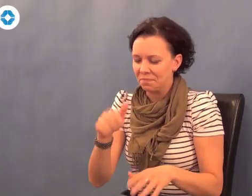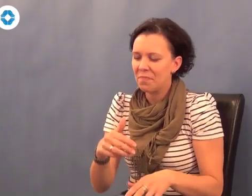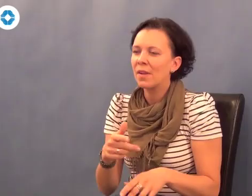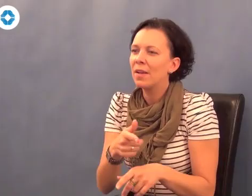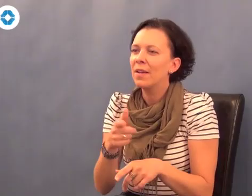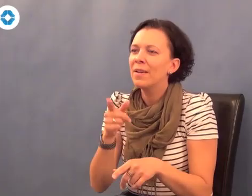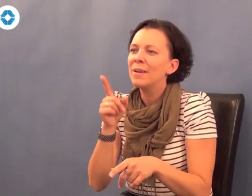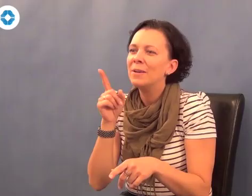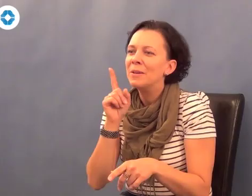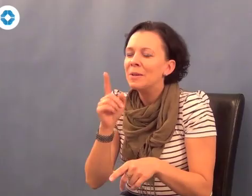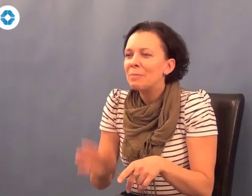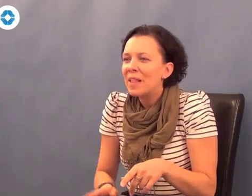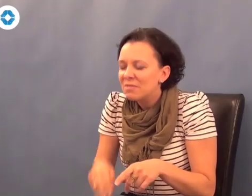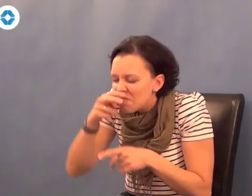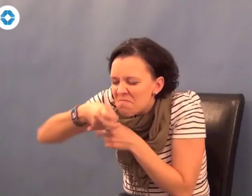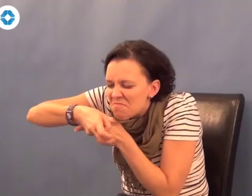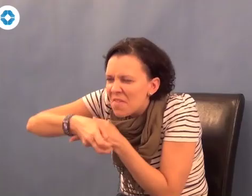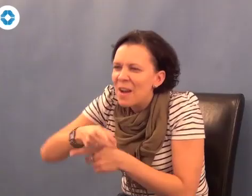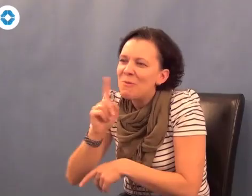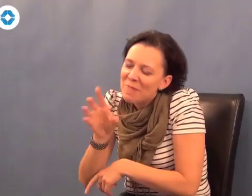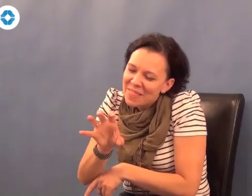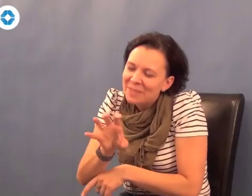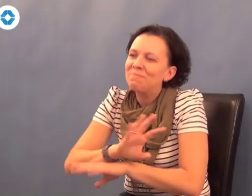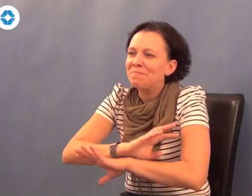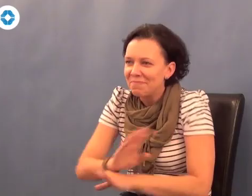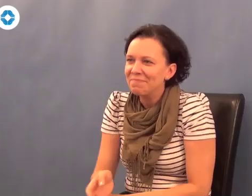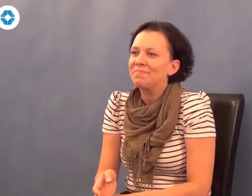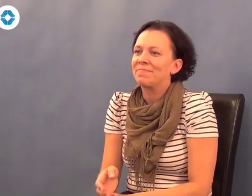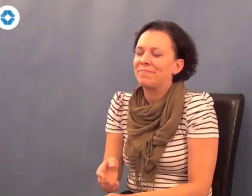Ten pies wącha, zagląda do słoika, a chłopak patrzy.